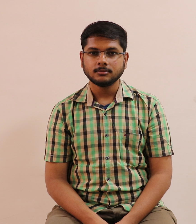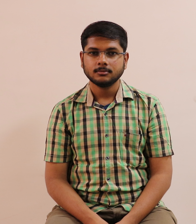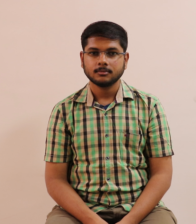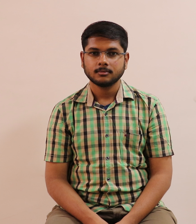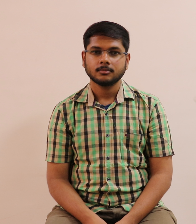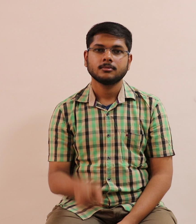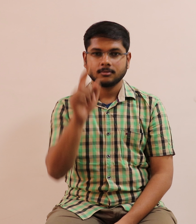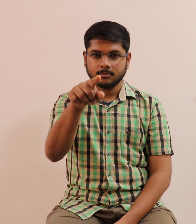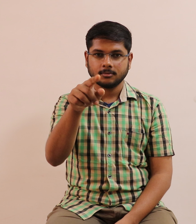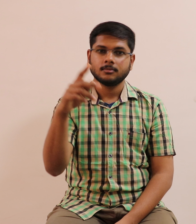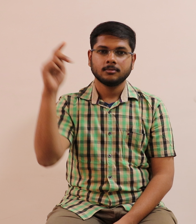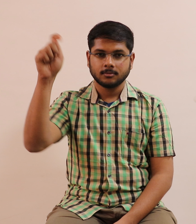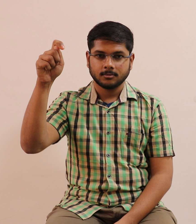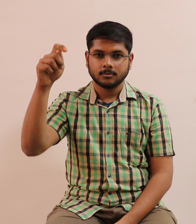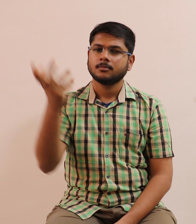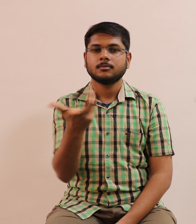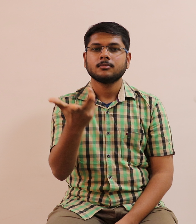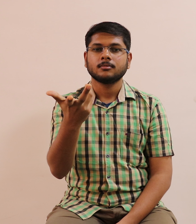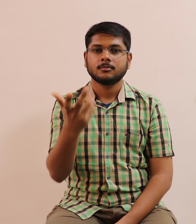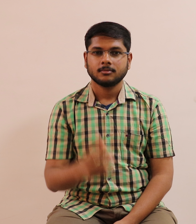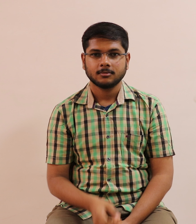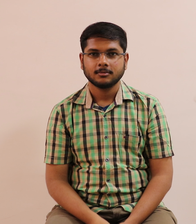what are you doing